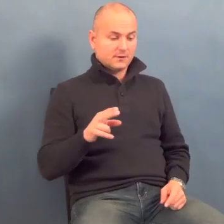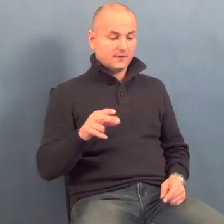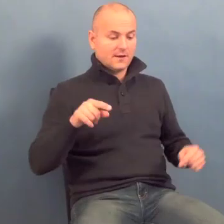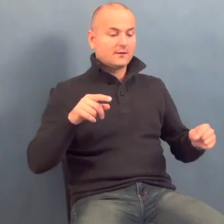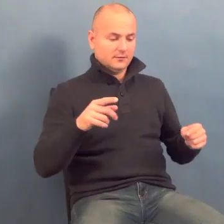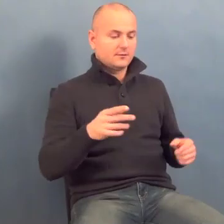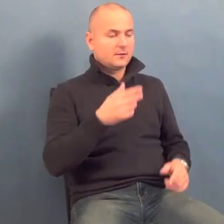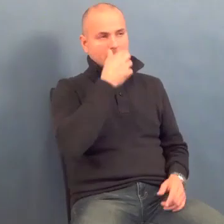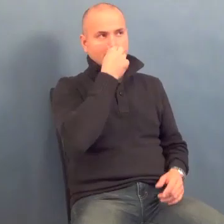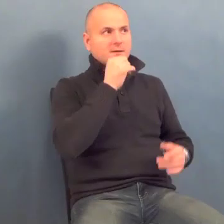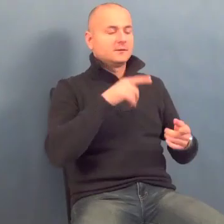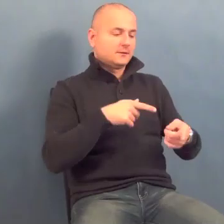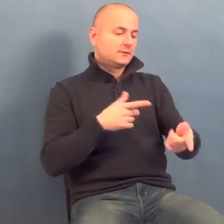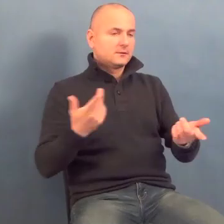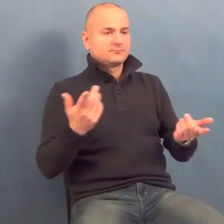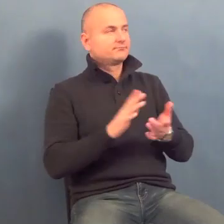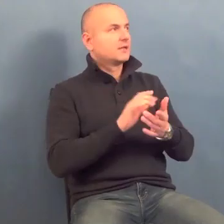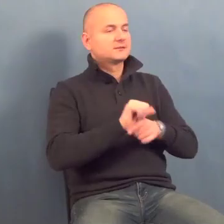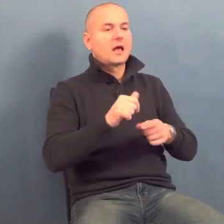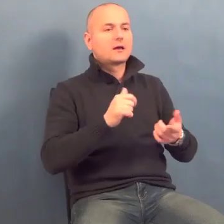Widzę, że to jest...